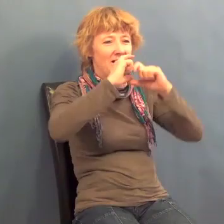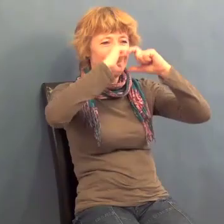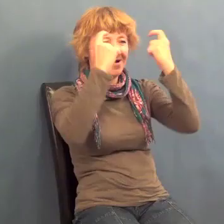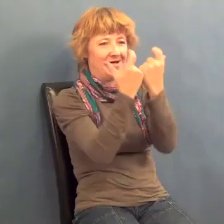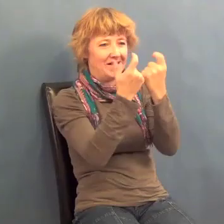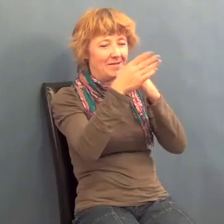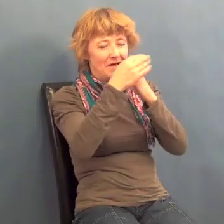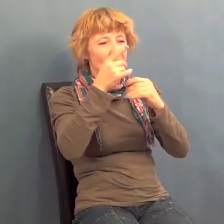Okrągłe akwarium z rybką.